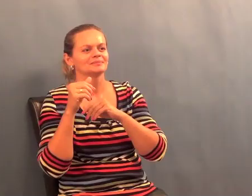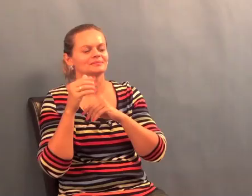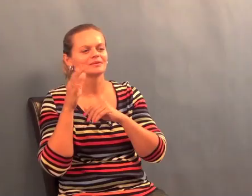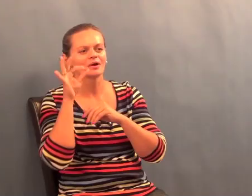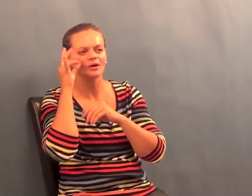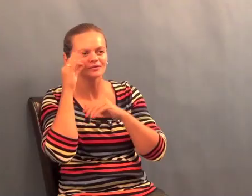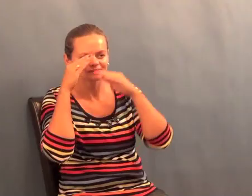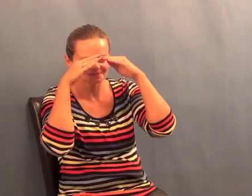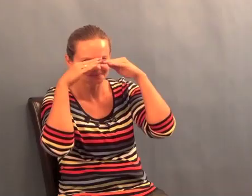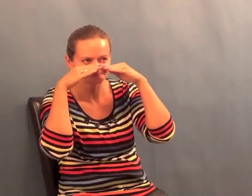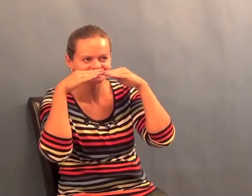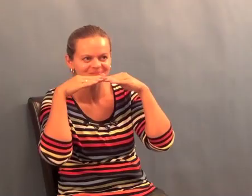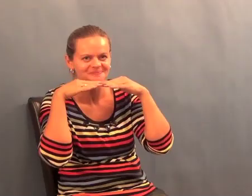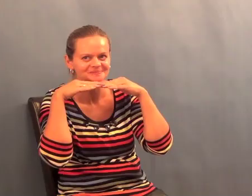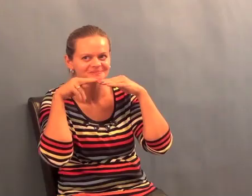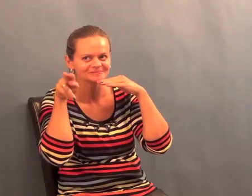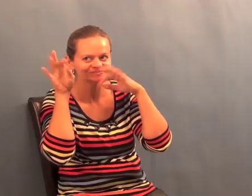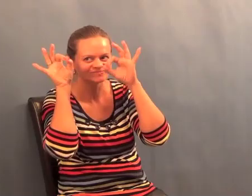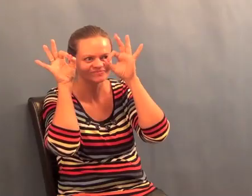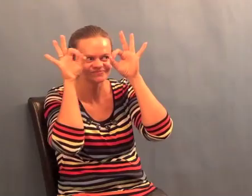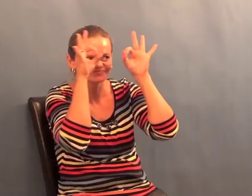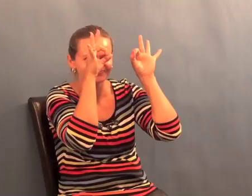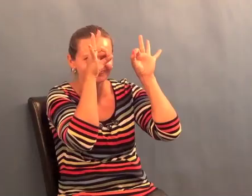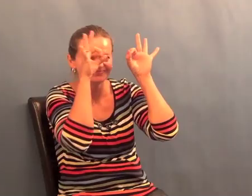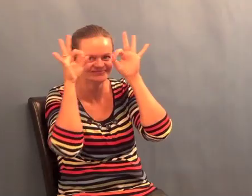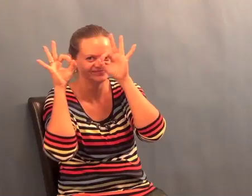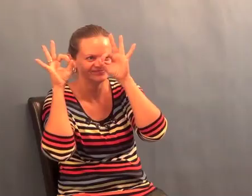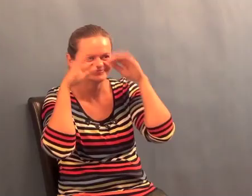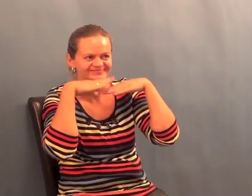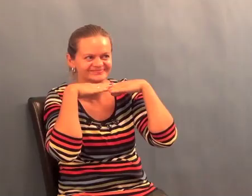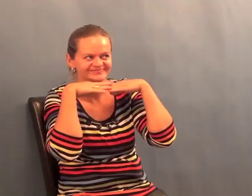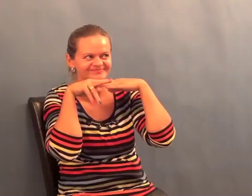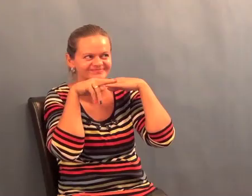Kot wysunął głowę nad parapet, rozgląda się uważnie.